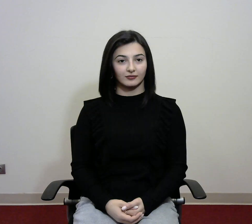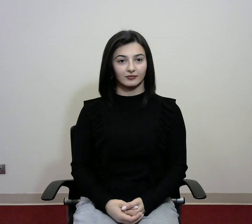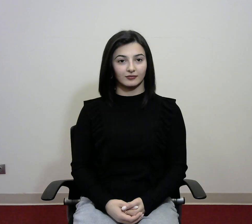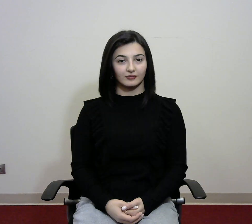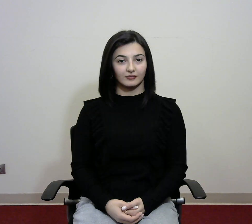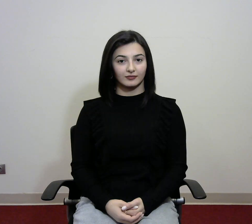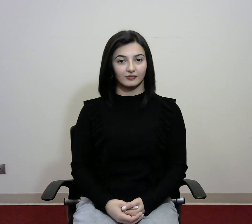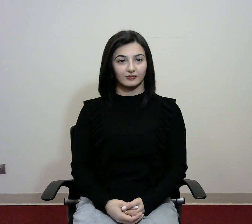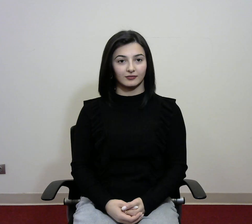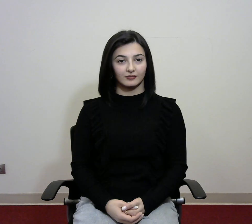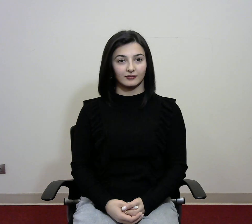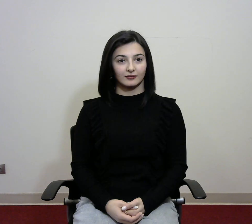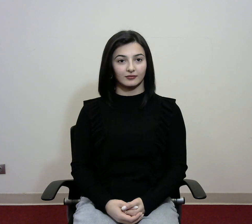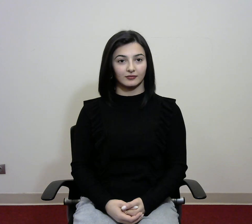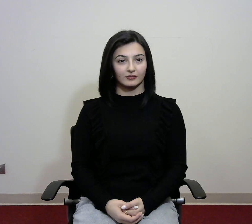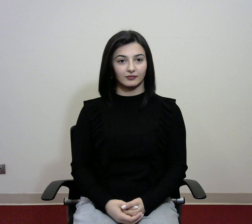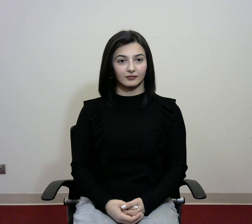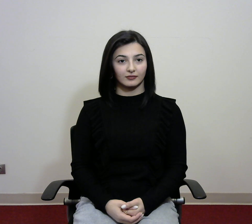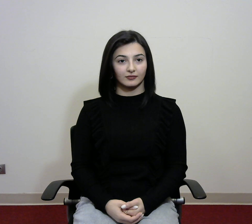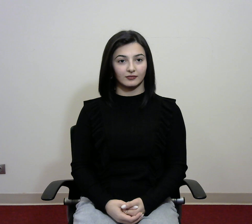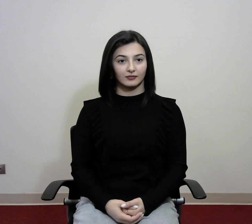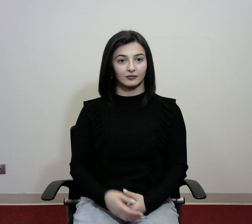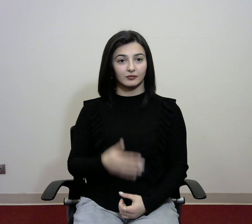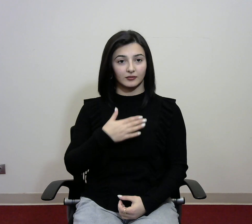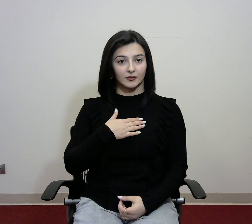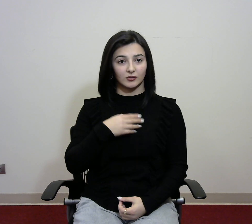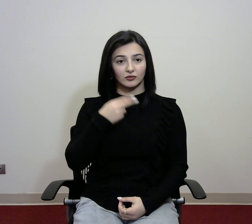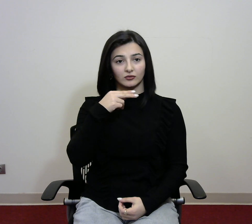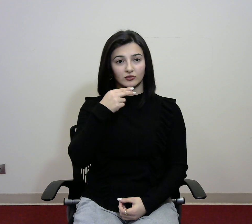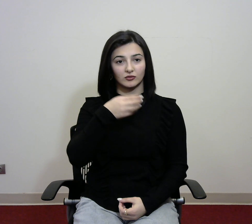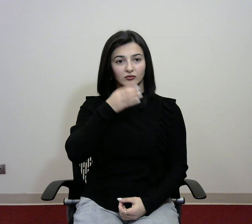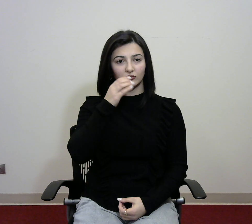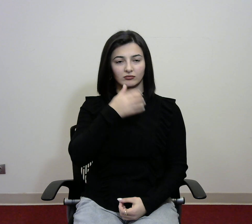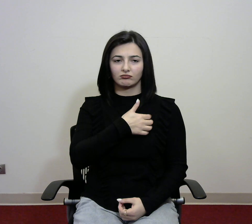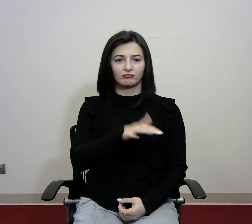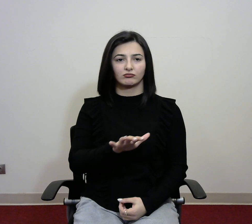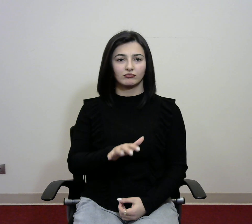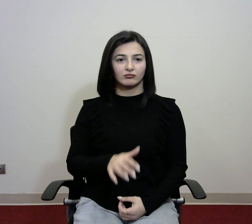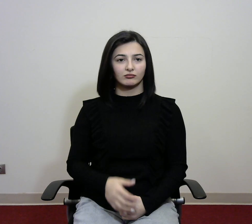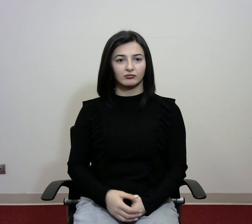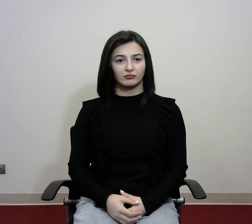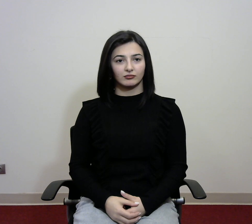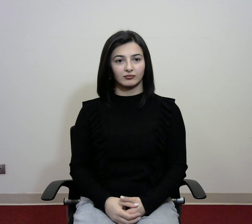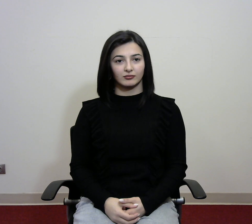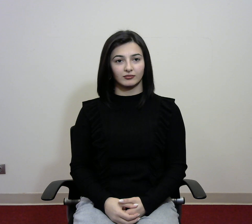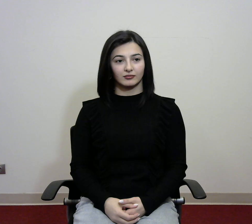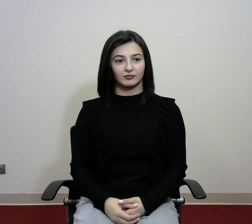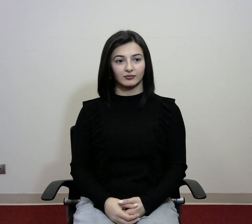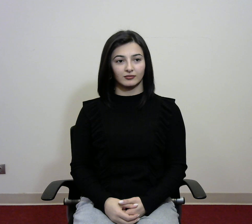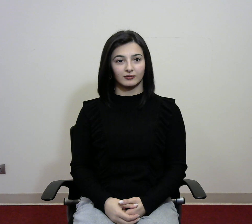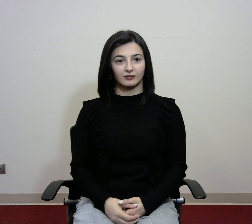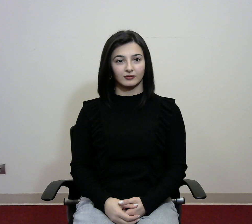Mən çay içmək istəmirəm